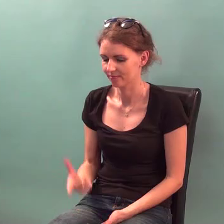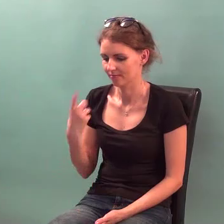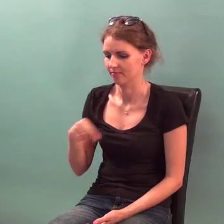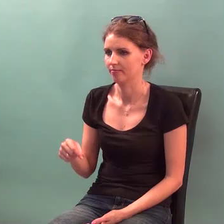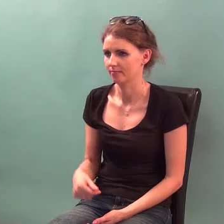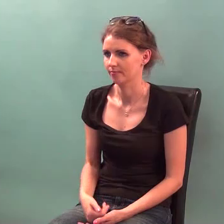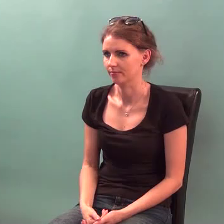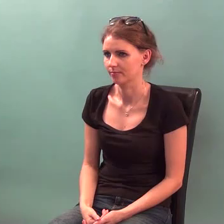Aha.